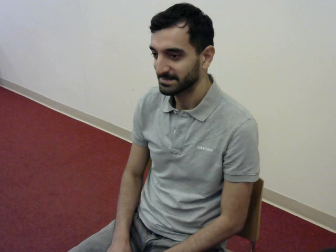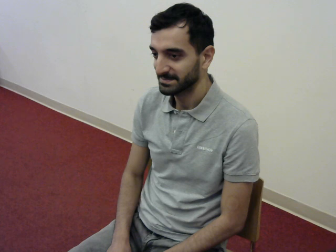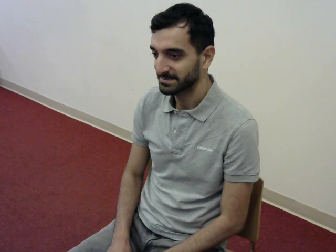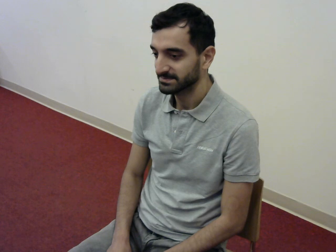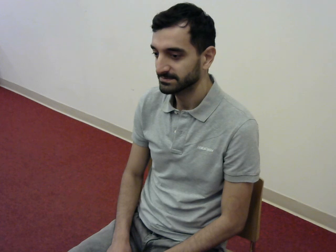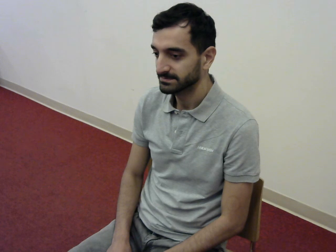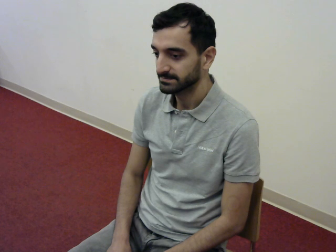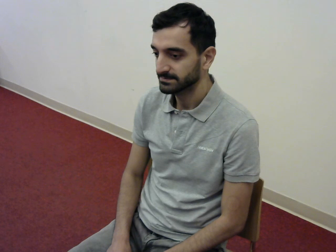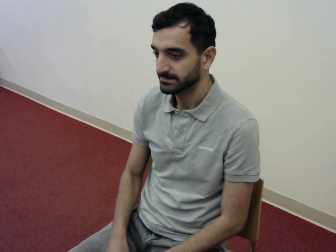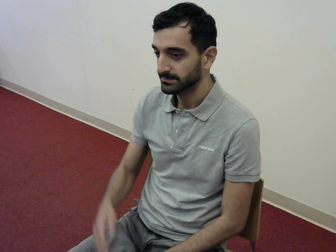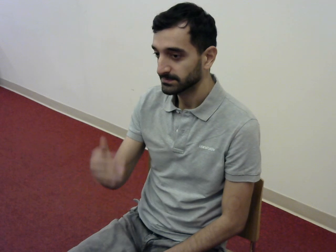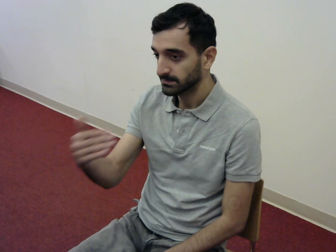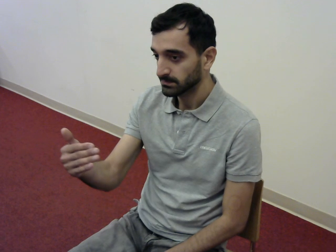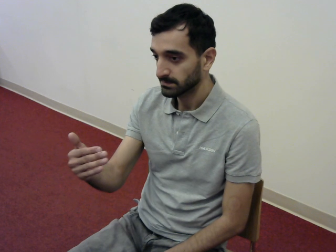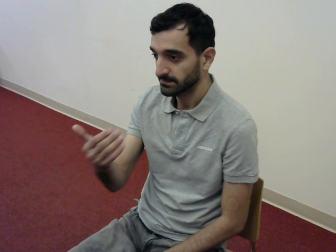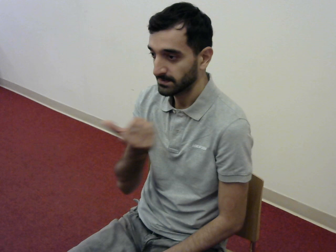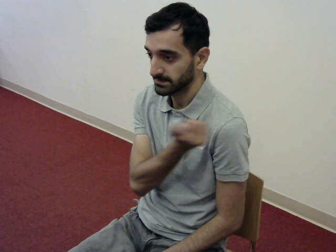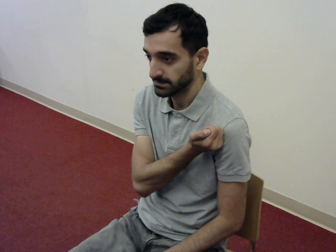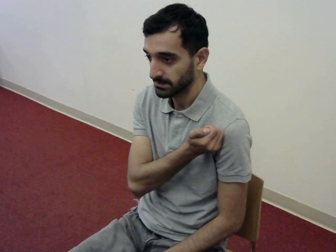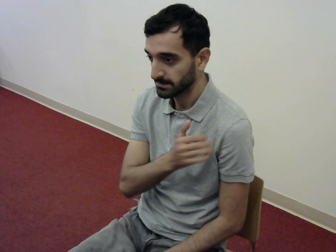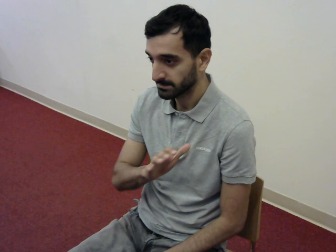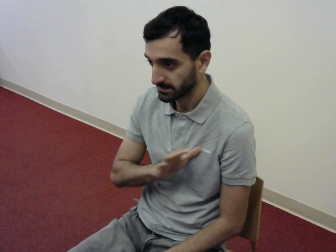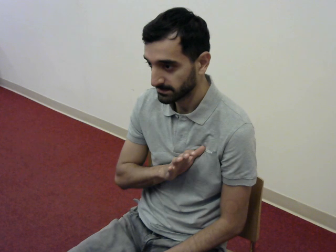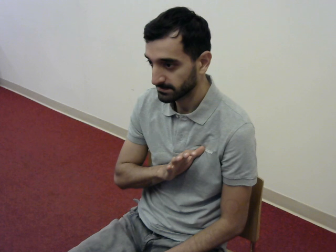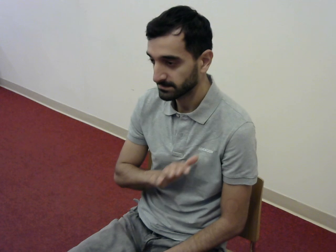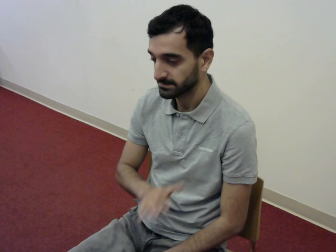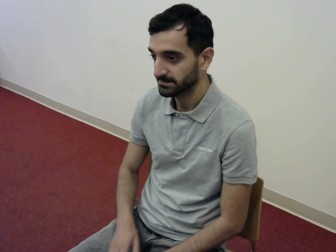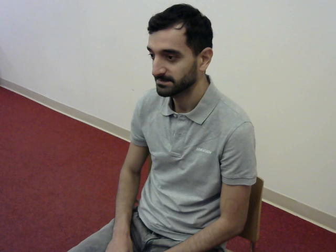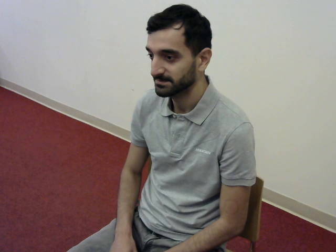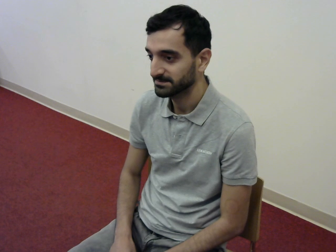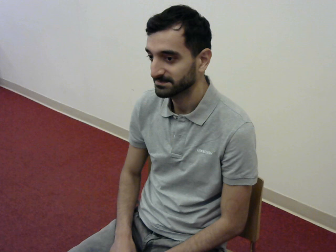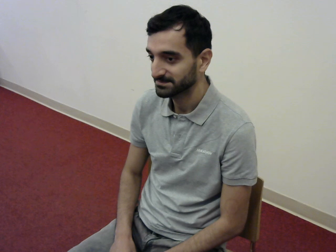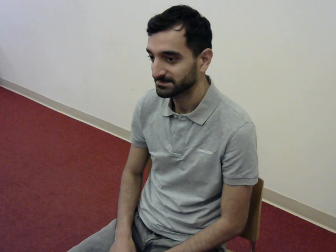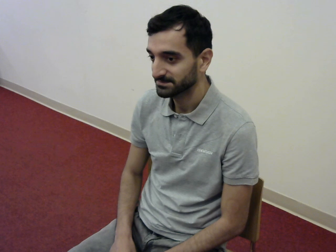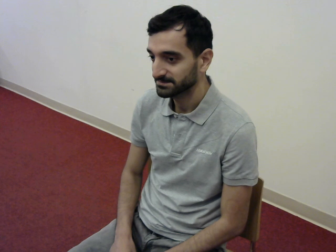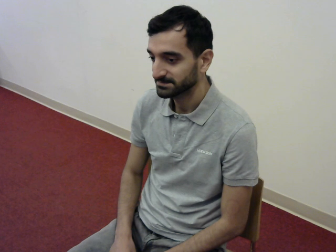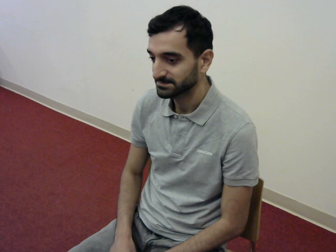Siz vaksin vurdurmusuzmu?